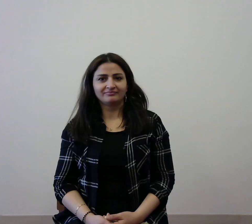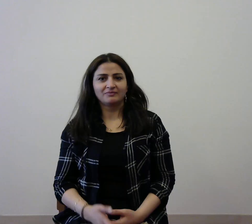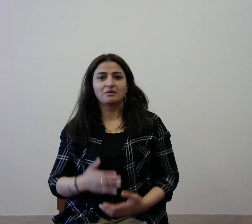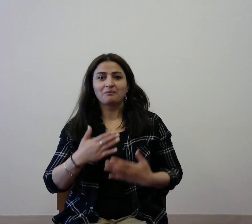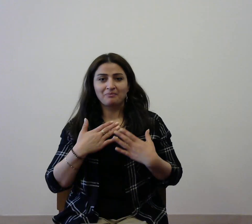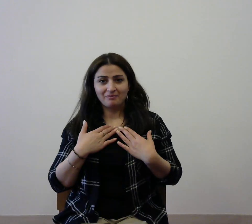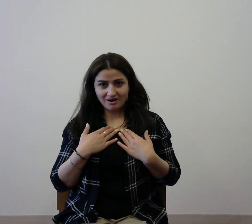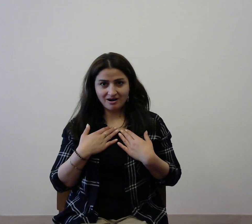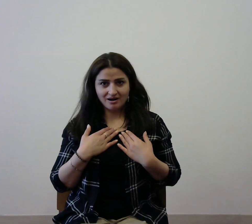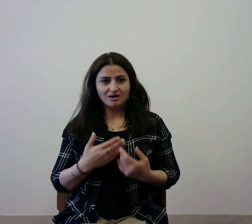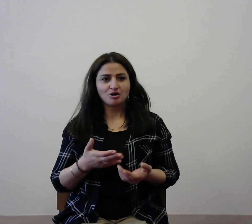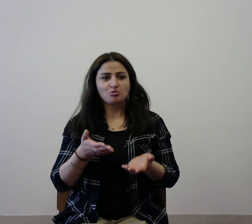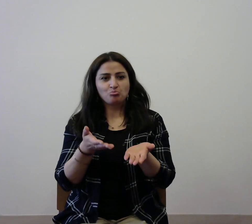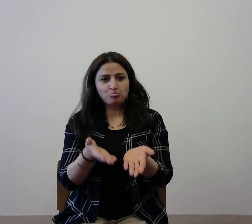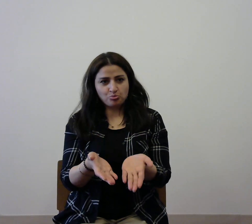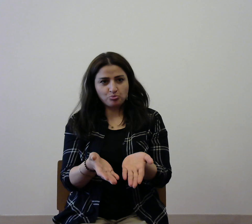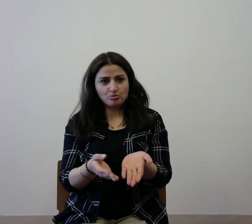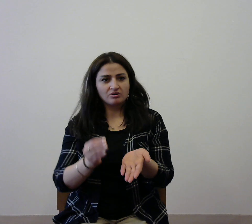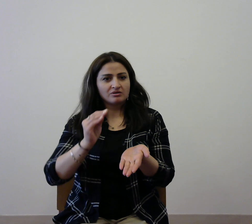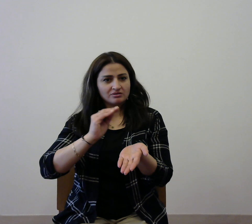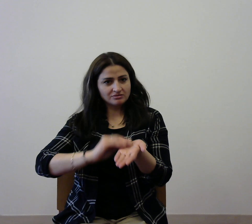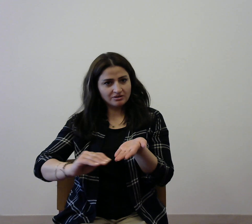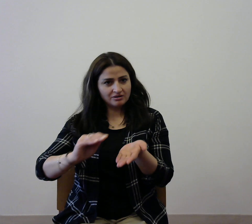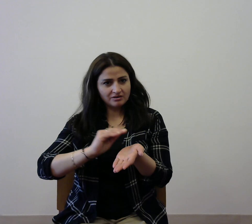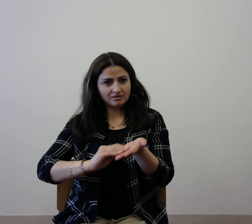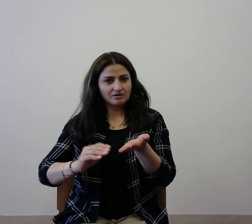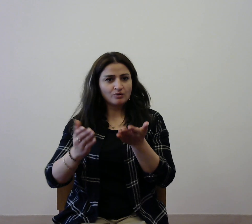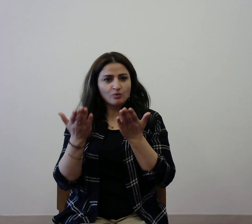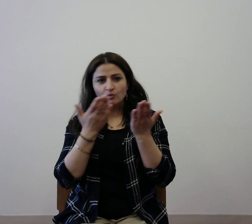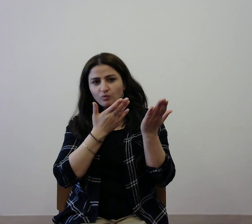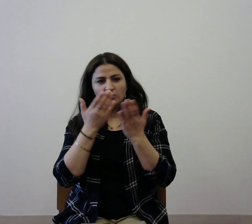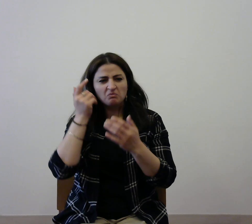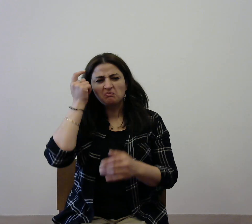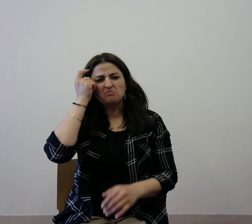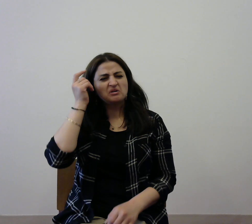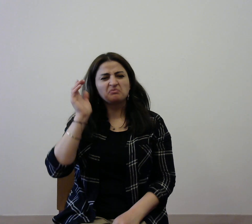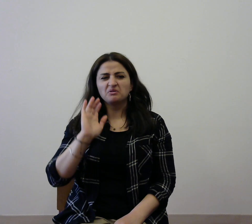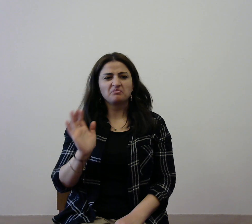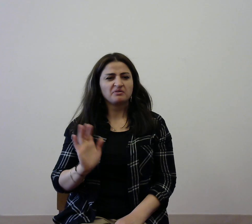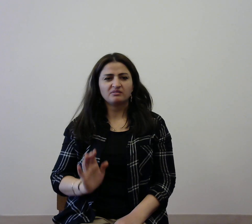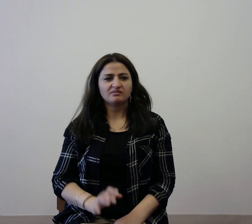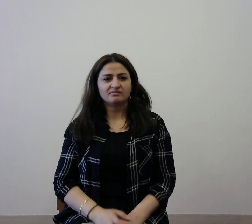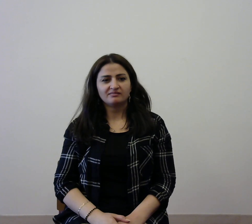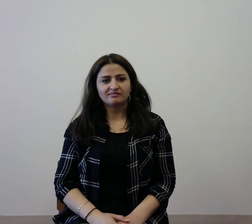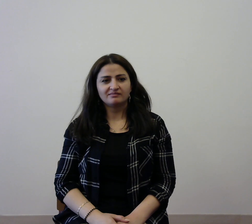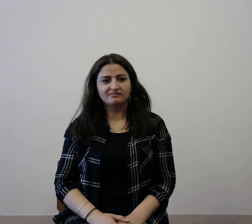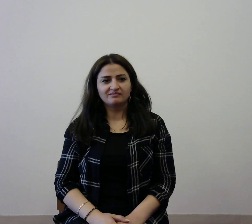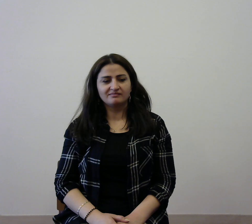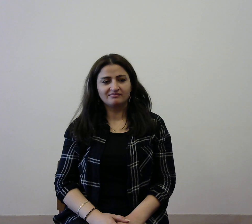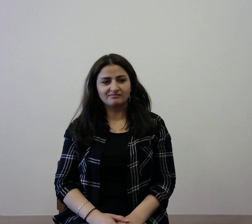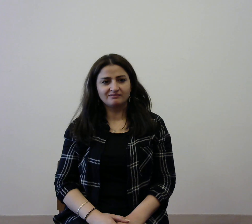Mən bu yazını oxuya bilmirəm